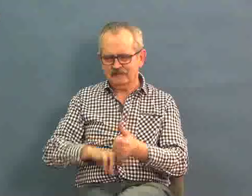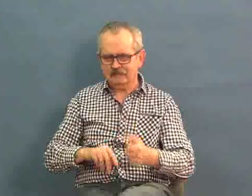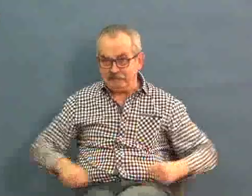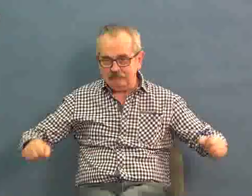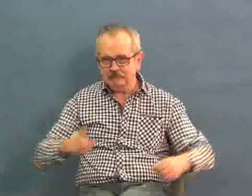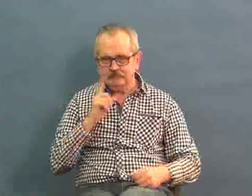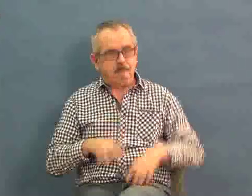Chłopak też odskakuje.